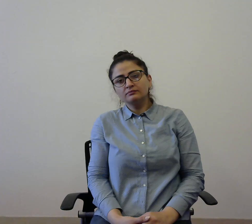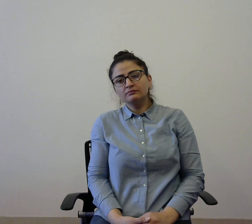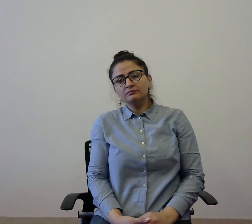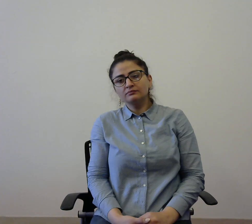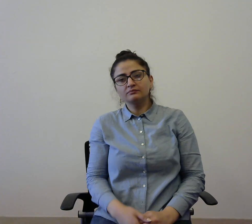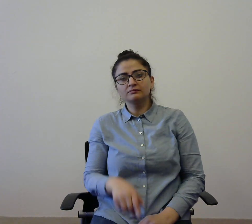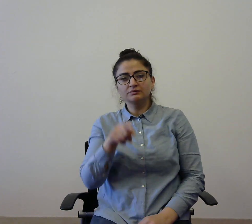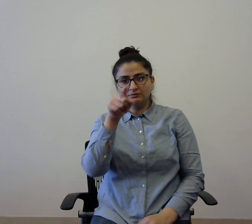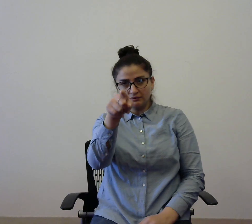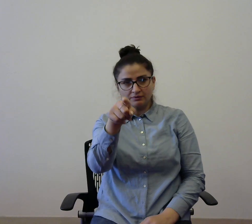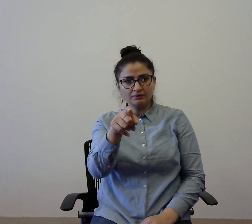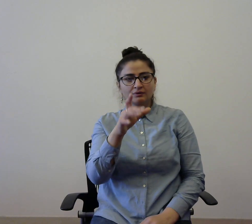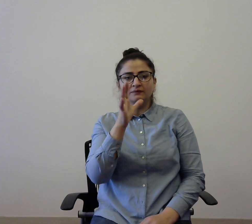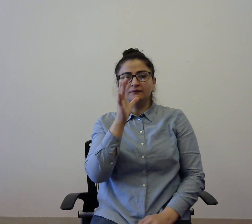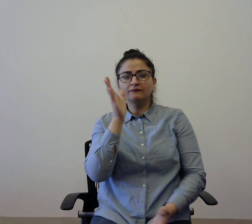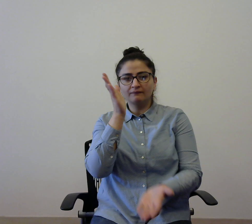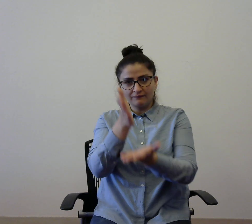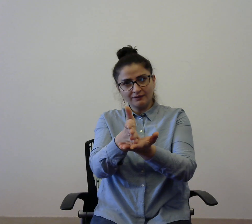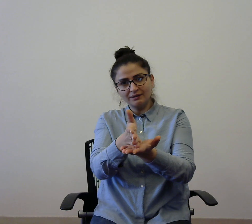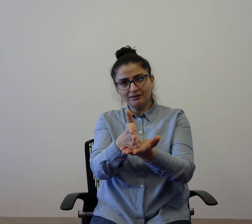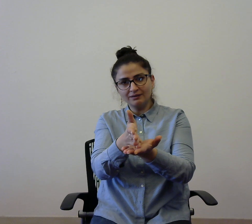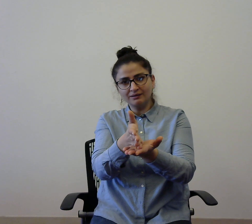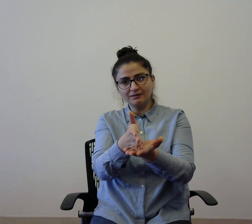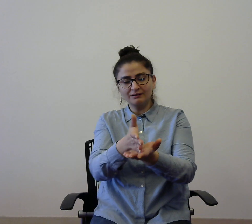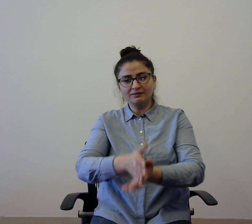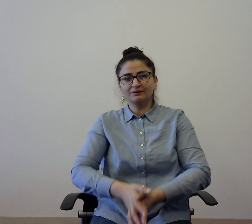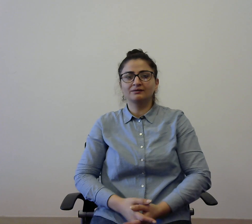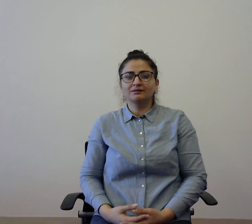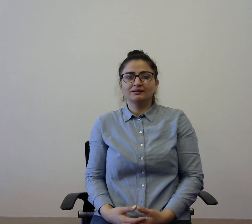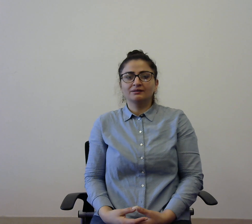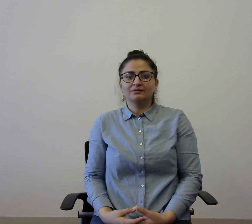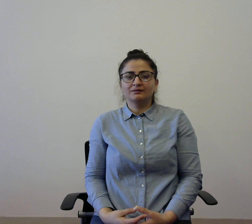Sizin vaxtınız var?